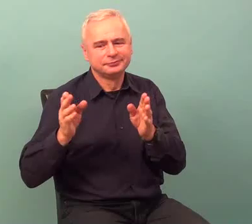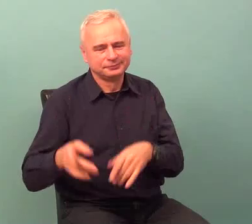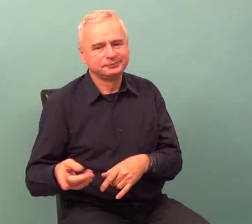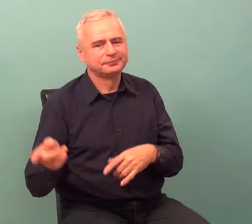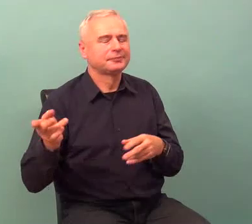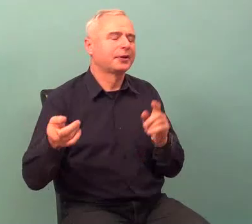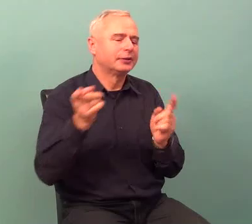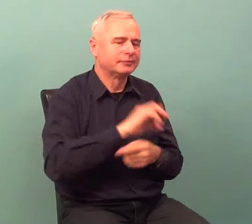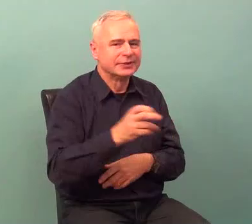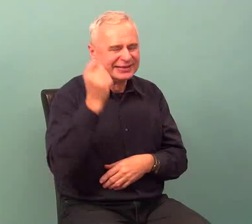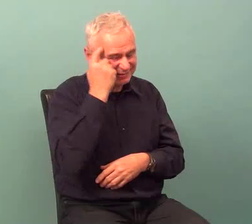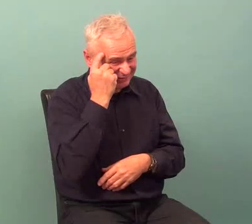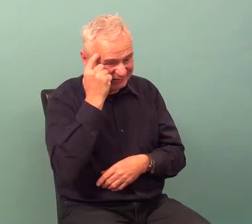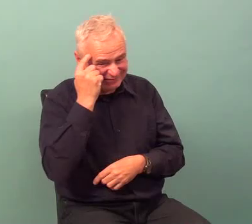Następnie kot myśli.